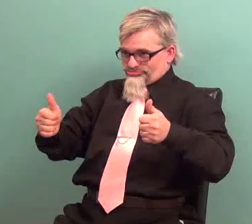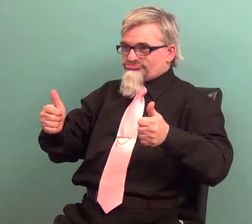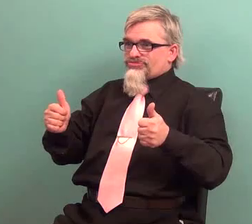Skończył.